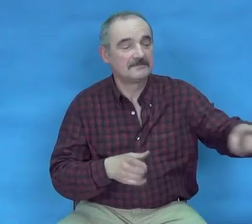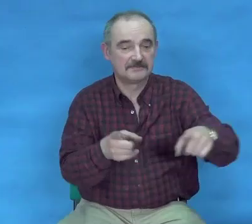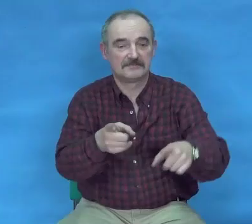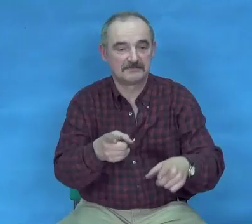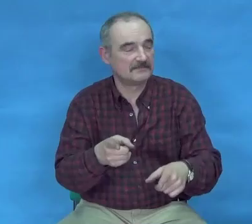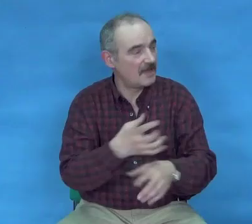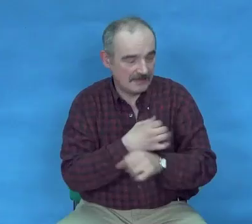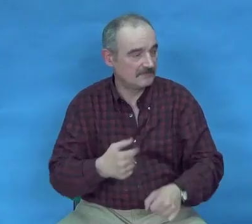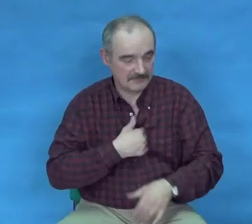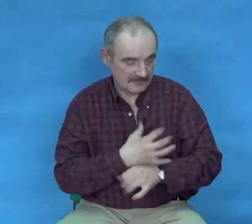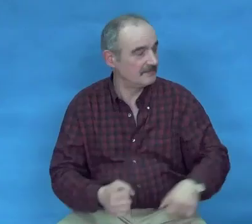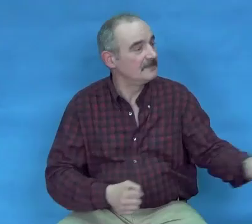On nie może, ja nie mogę.